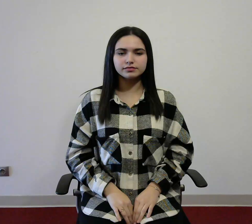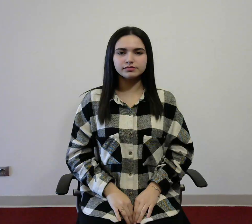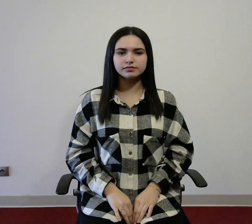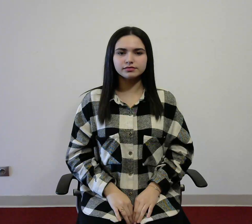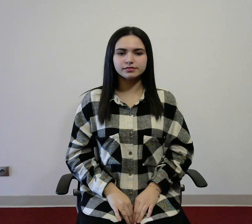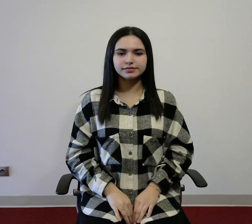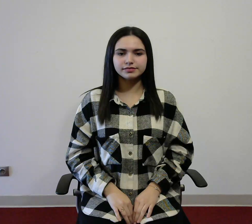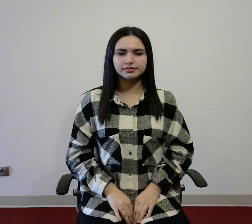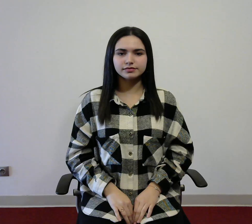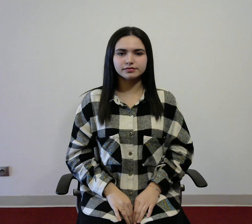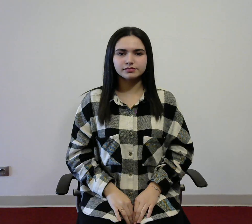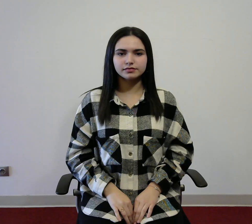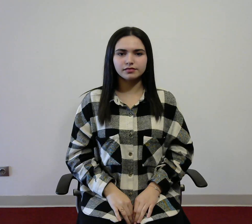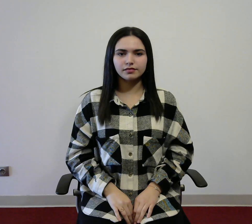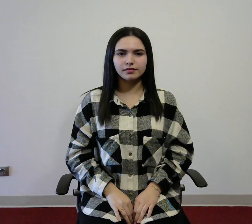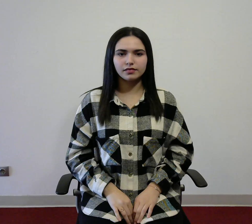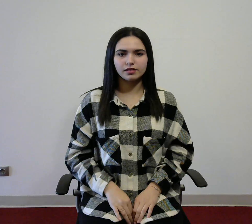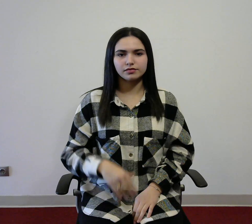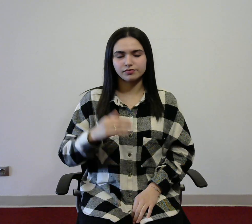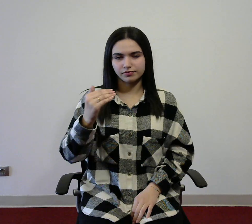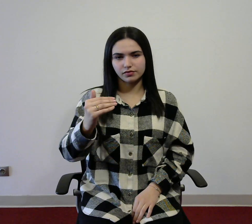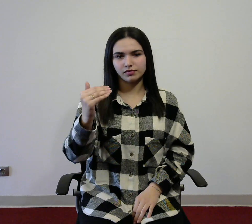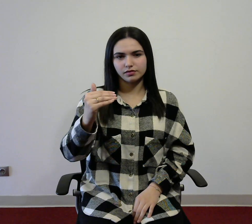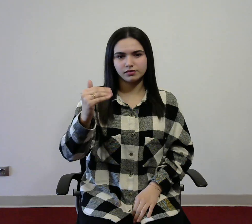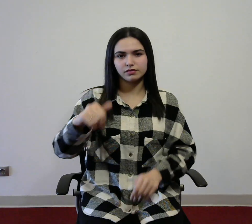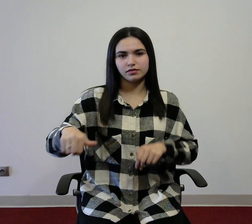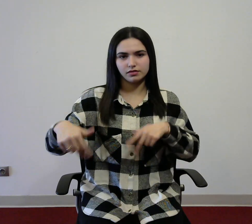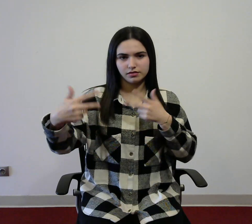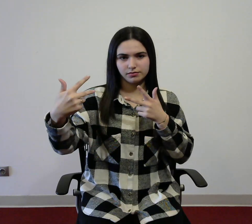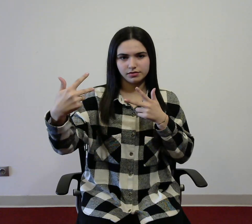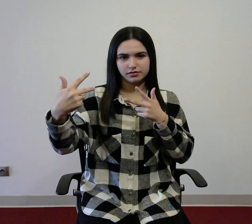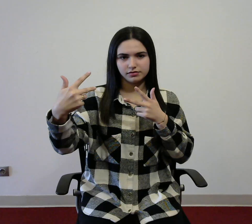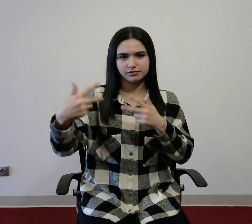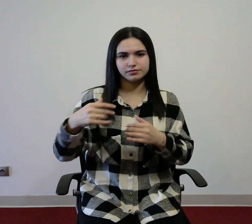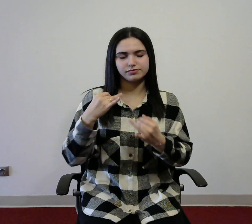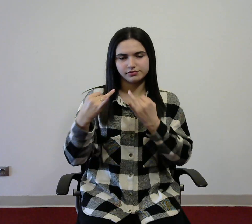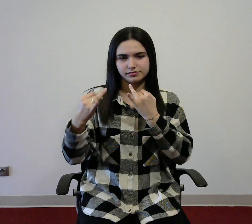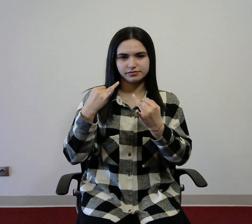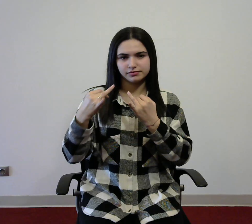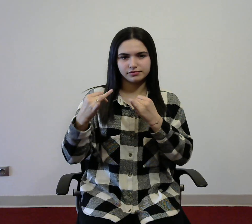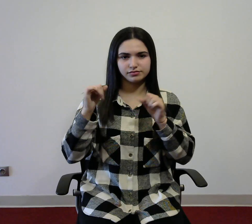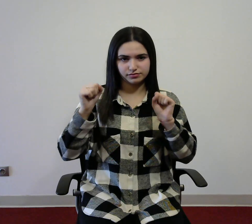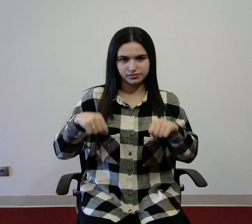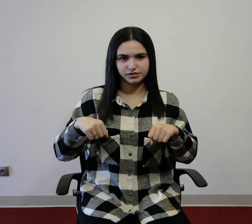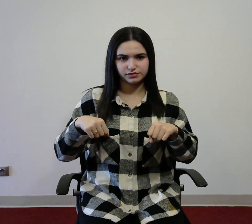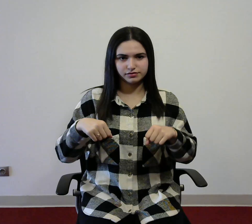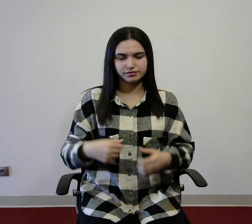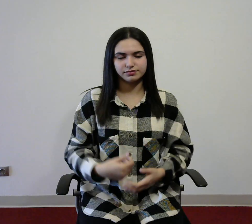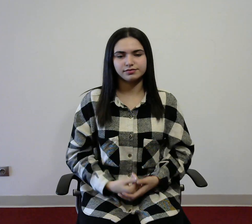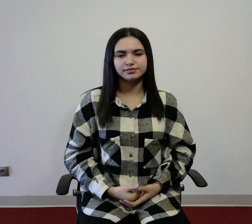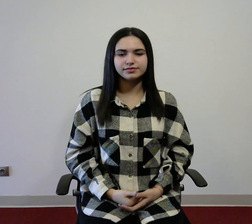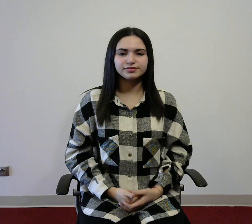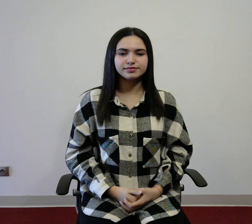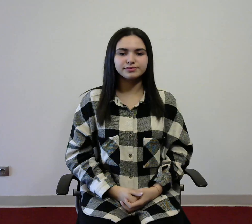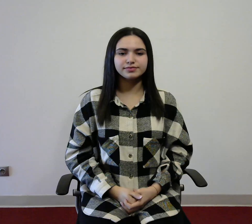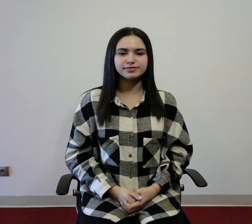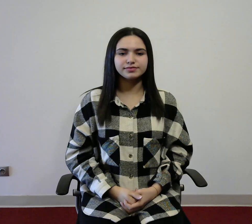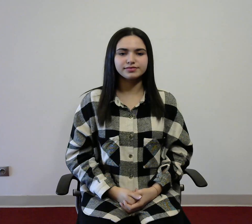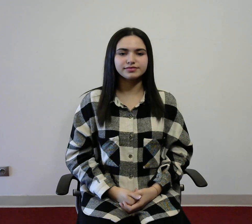Sizinlə görüntülü danışmaq olar?